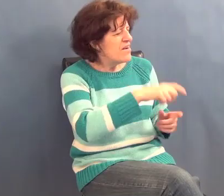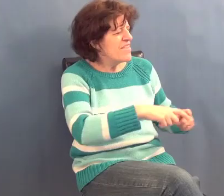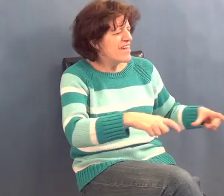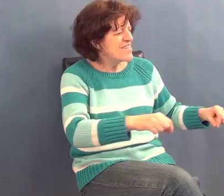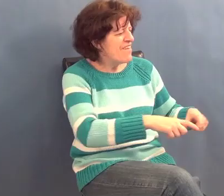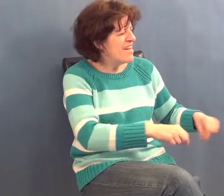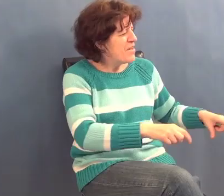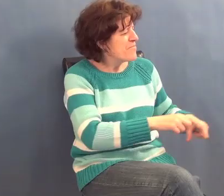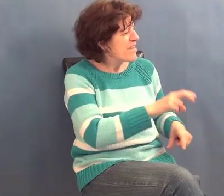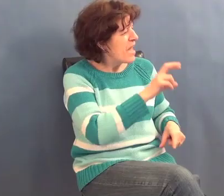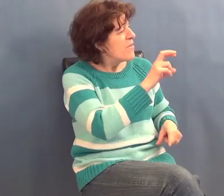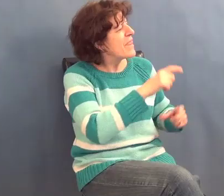Prostokąt.